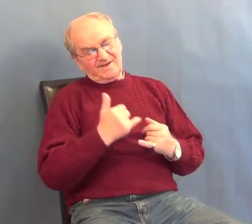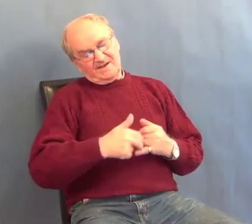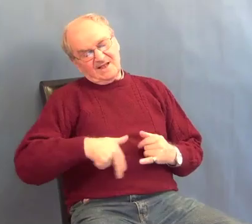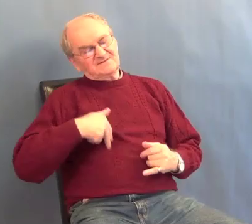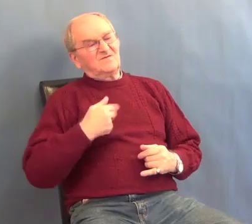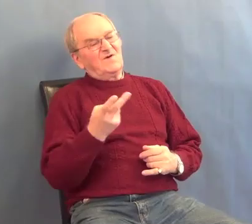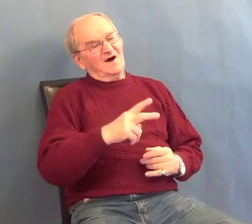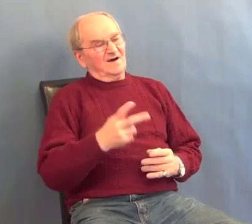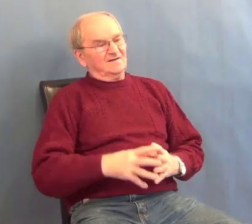A inny dzień to niedziela, te dwa.